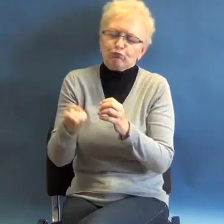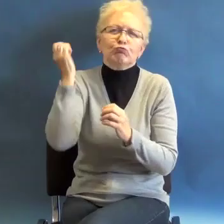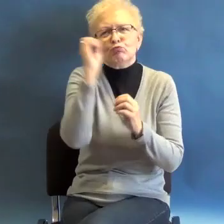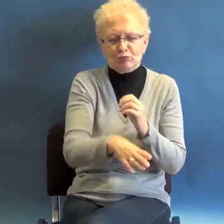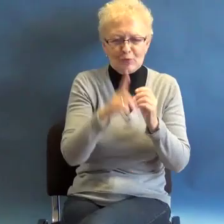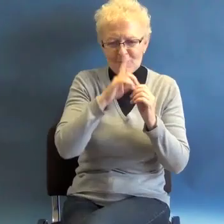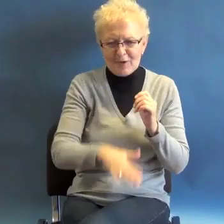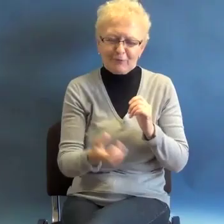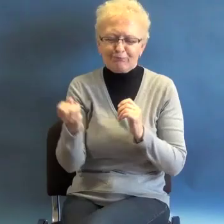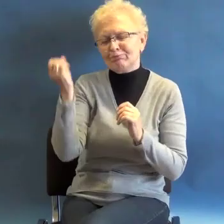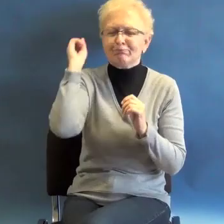Chłopiec rzuca kamień na ulicę.